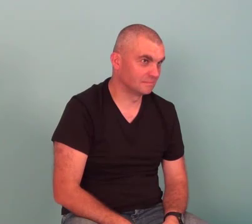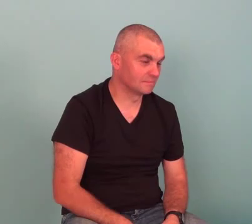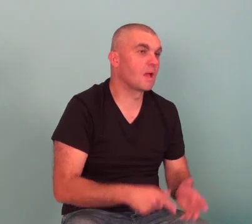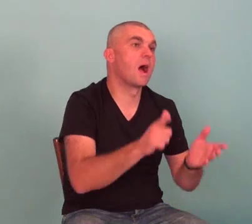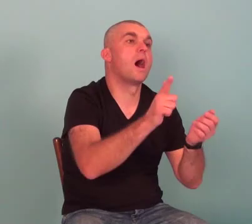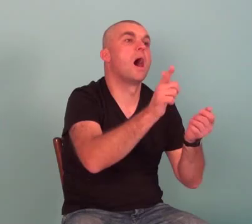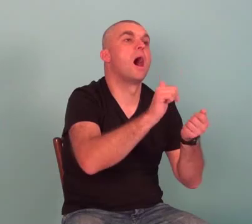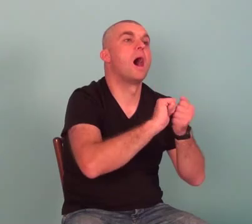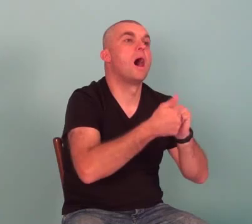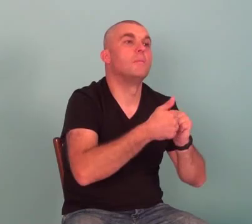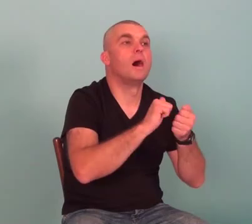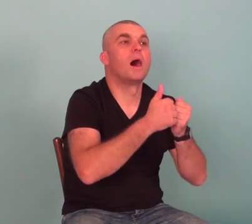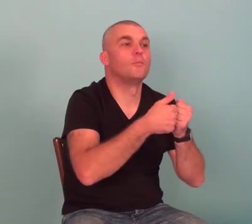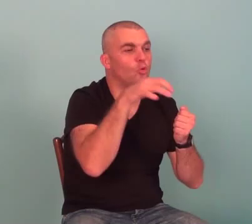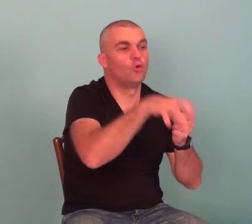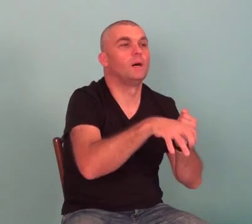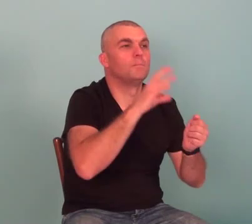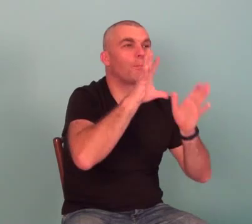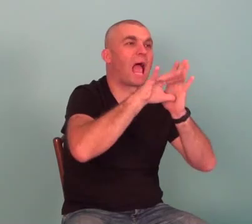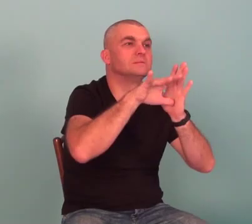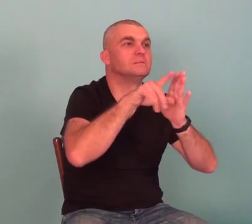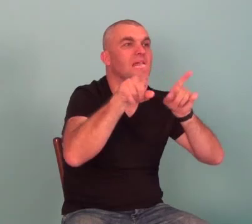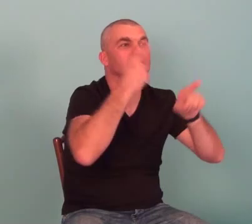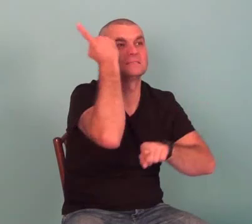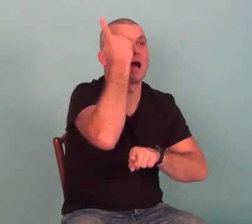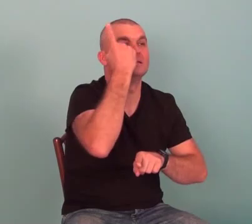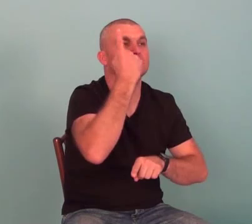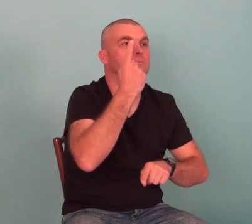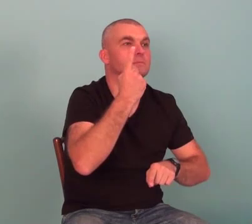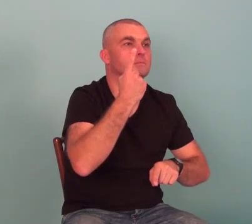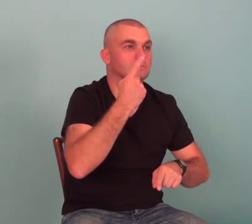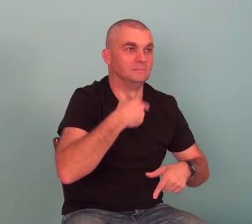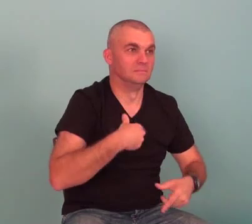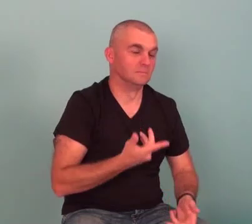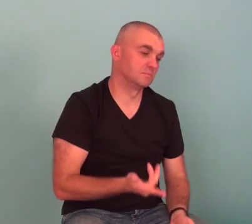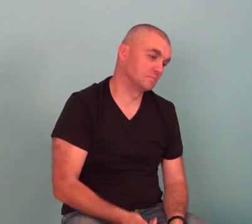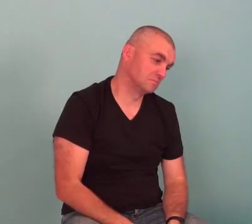Albo może być tak, że nie wolno chodzić po mieście.